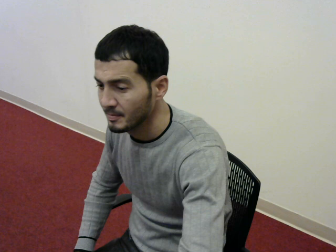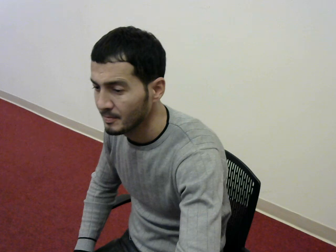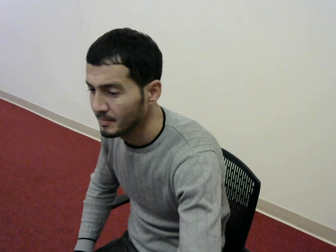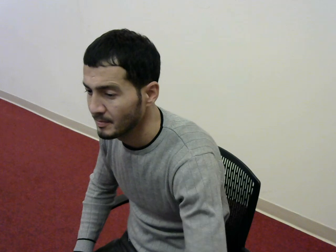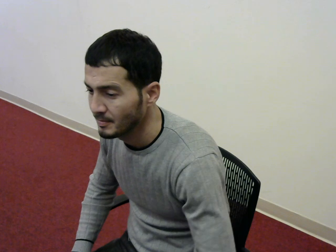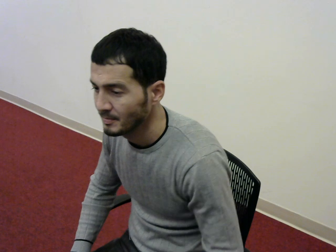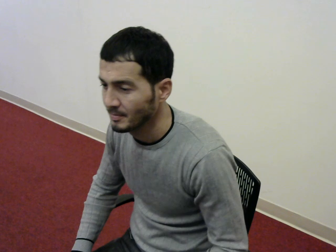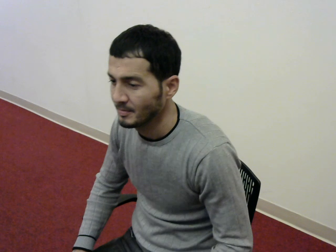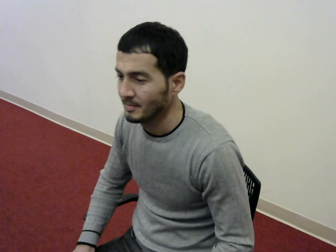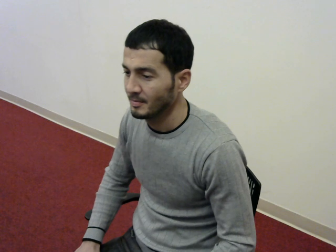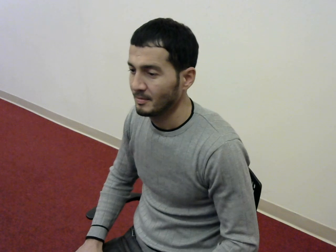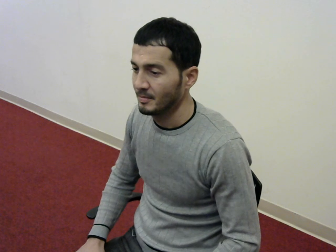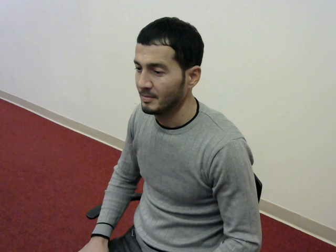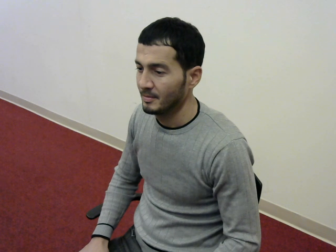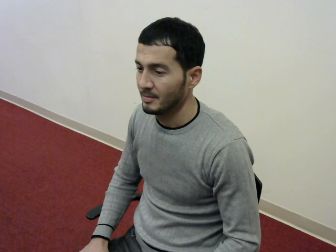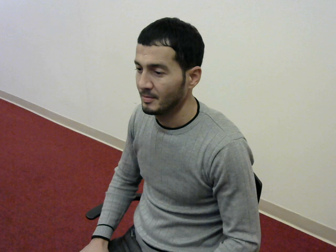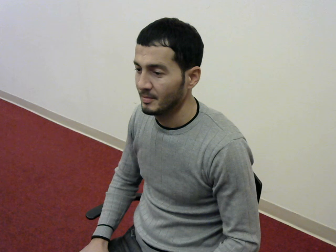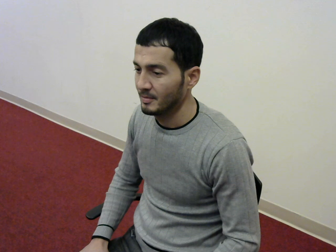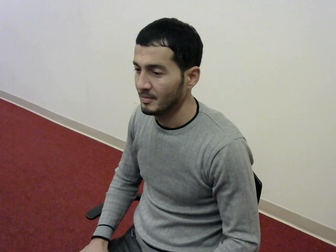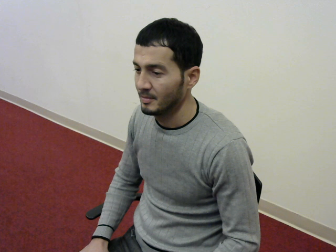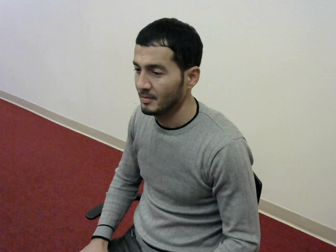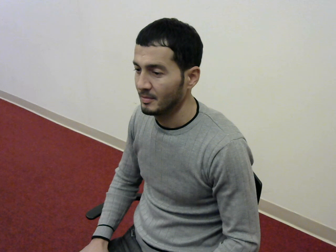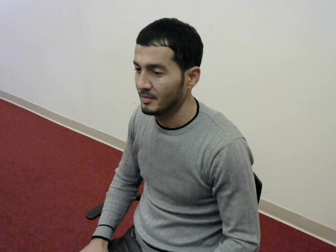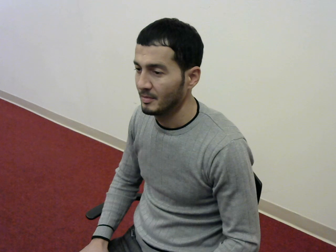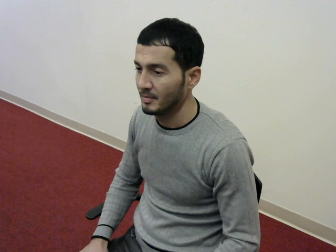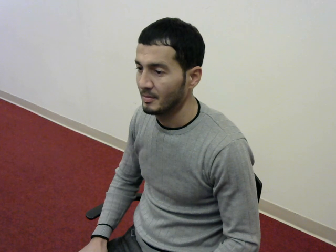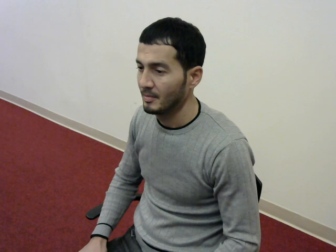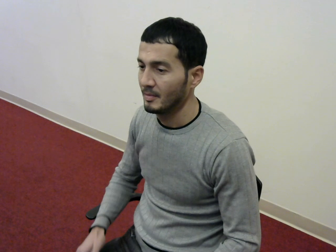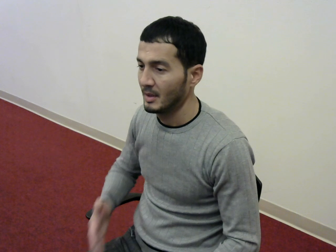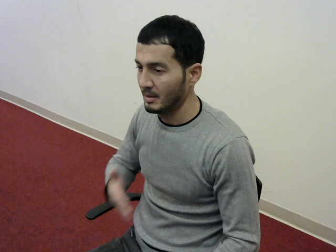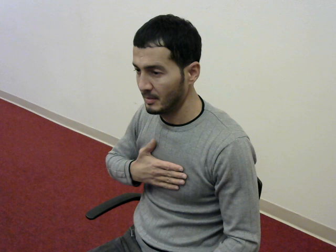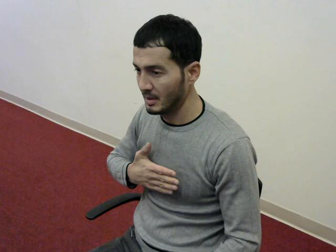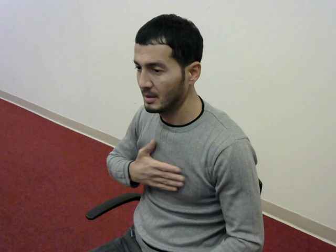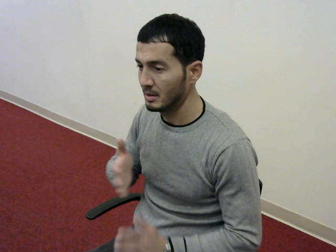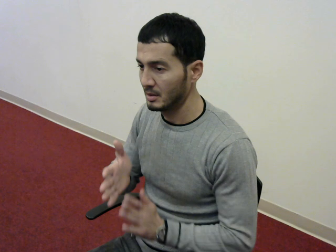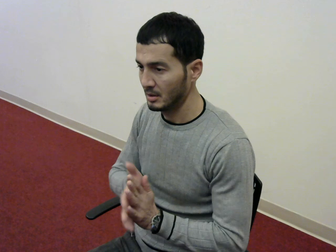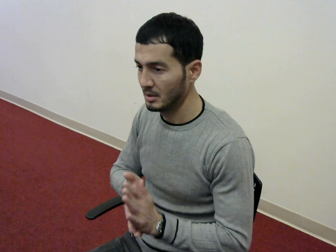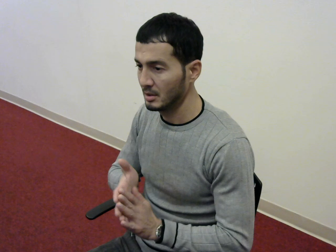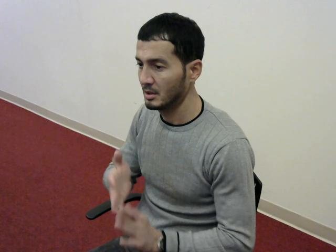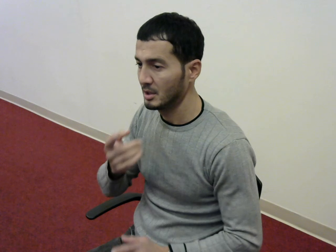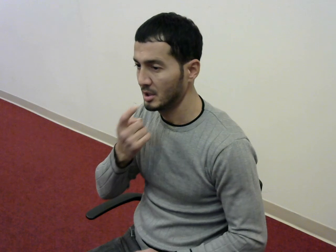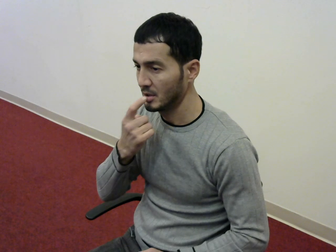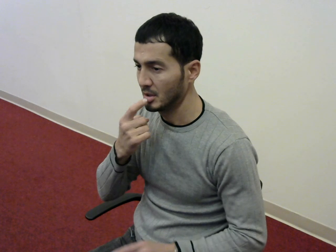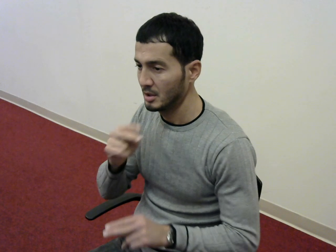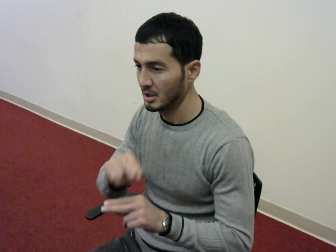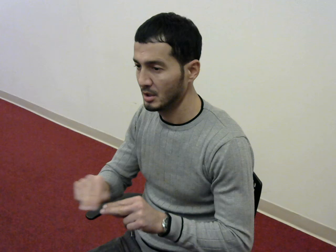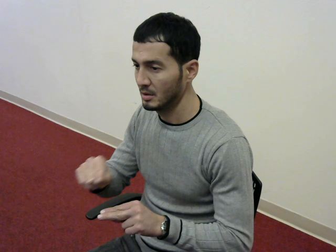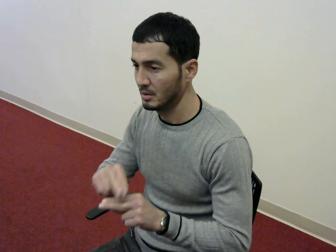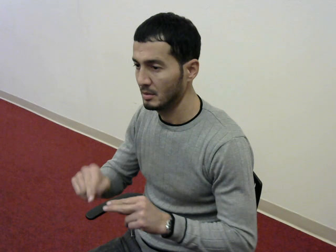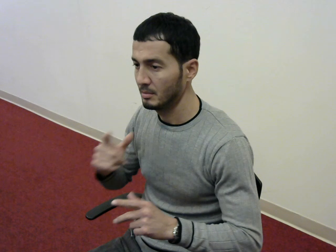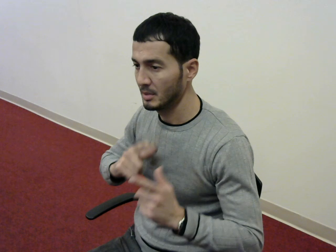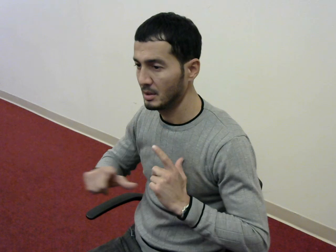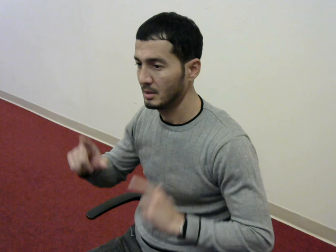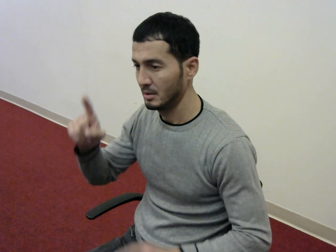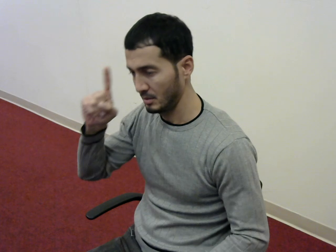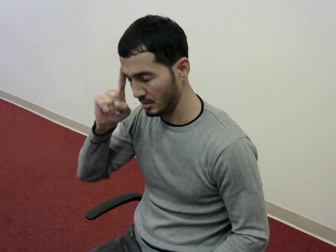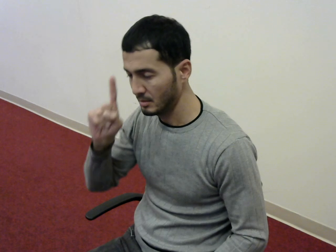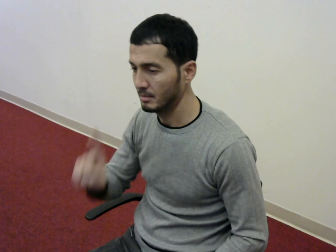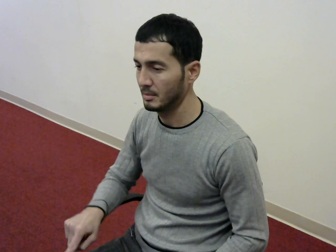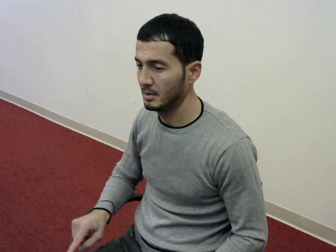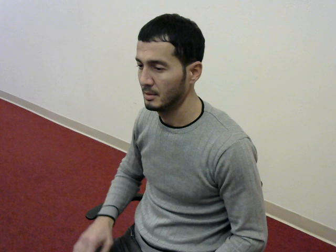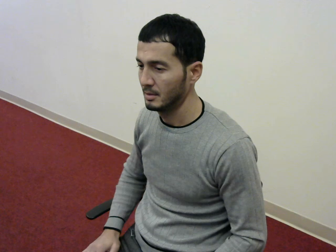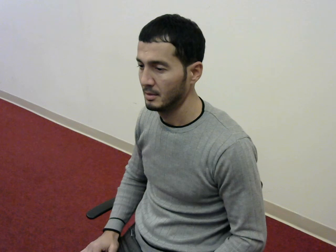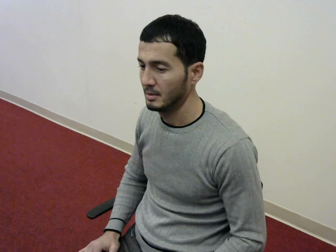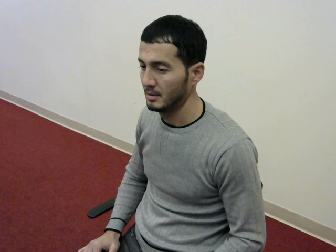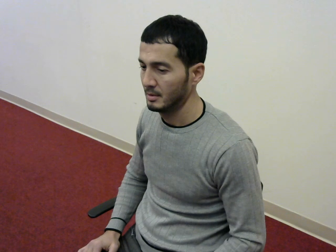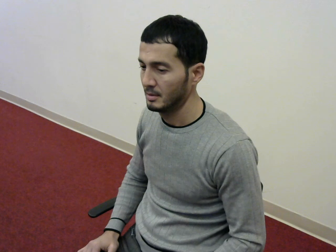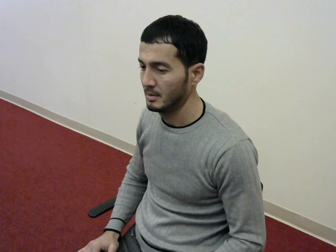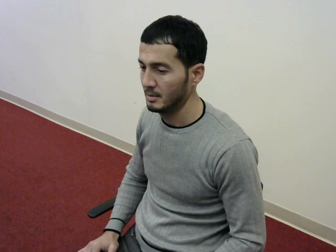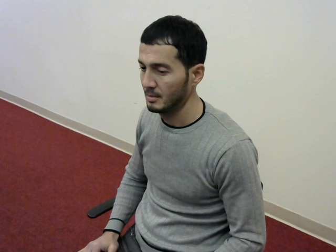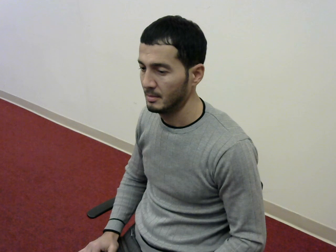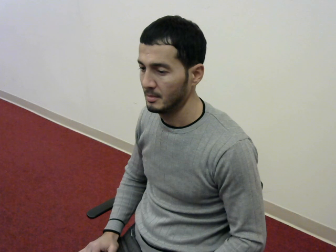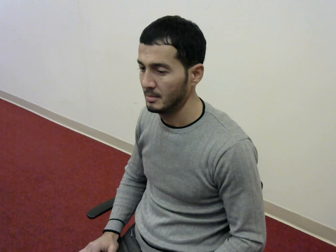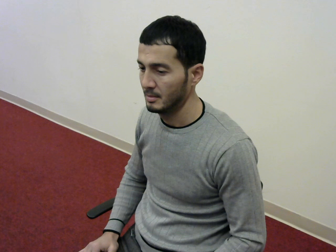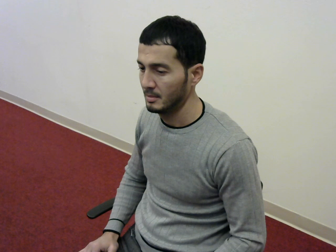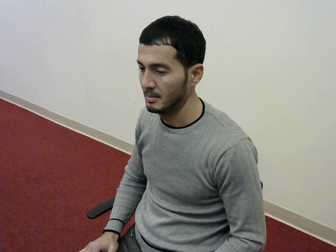Mən işarə dilini öyrədən müəllim tanıyıram